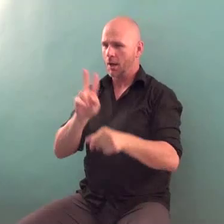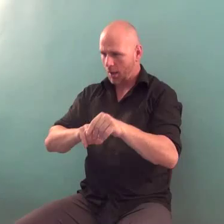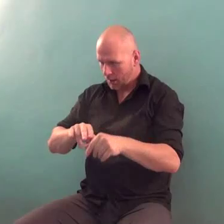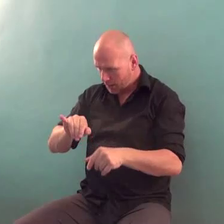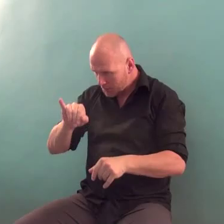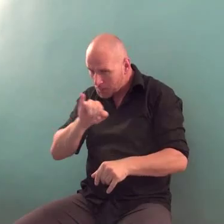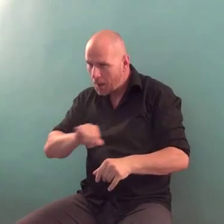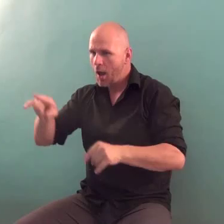Policjant zastanawia się.